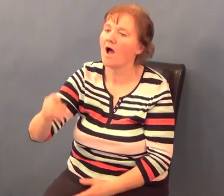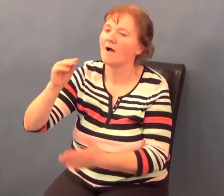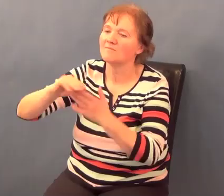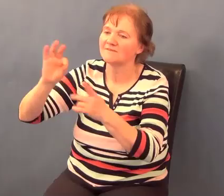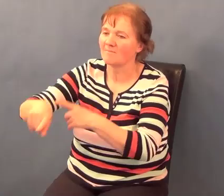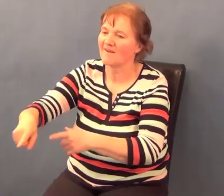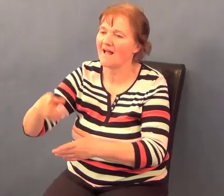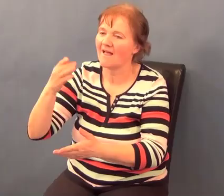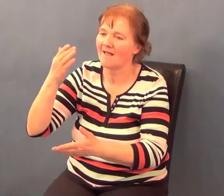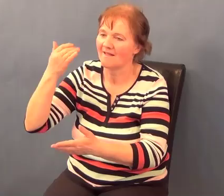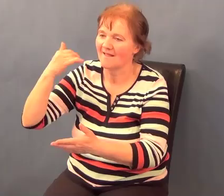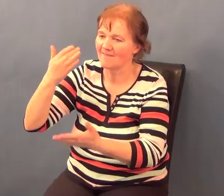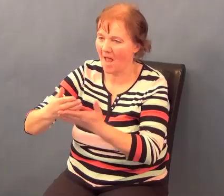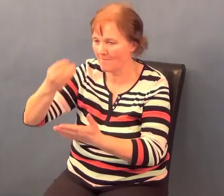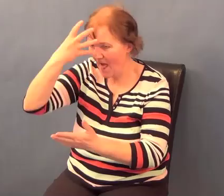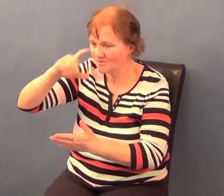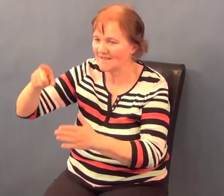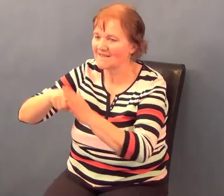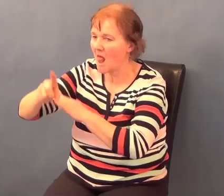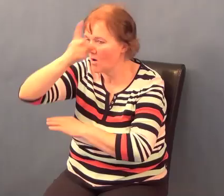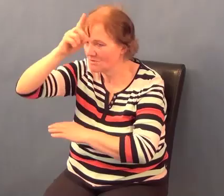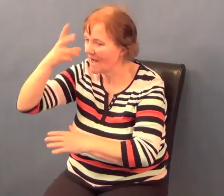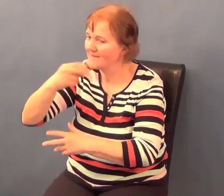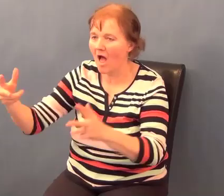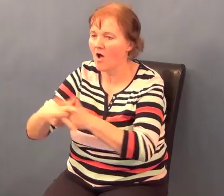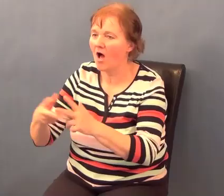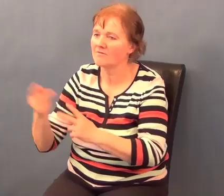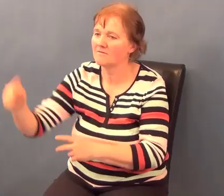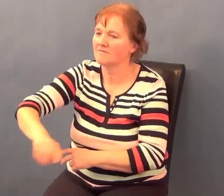Jest inaczej napisane, że plaża jest dla ludzi, dla koni nie.